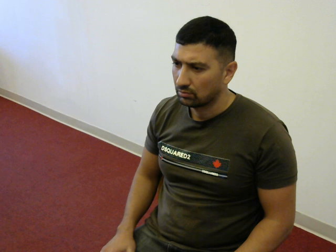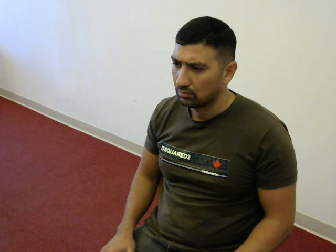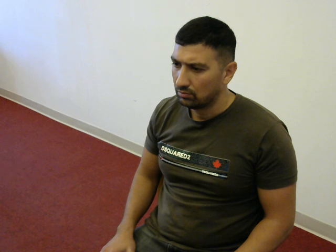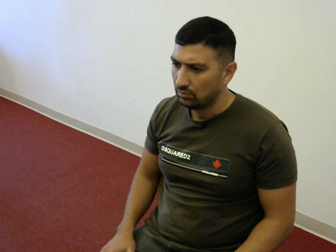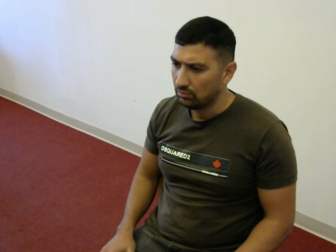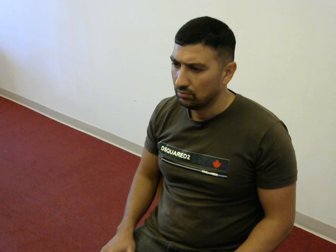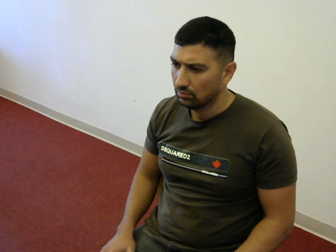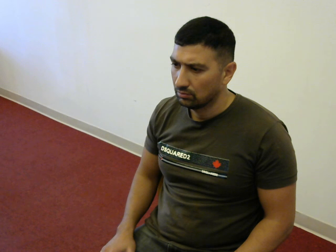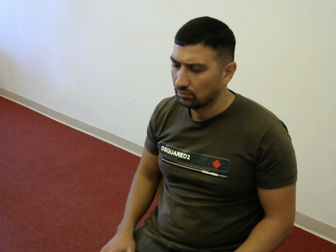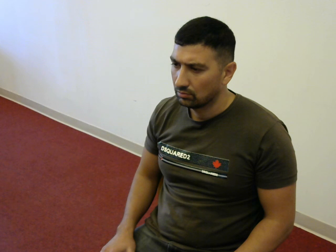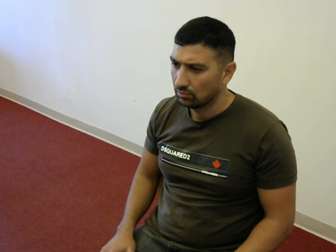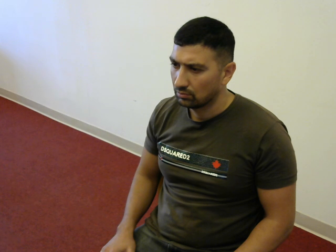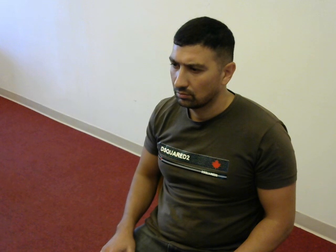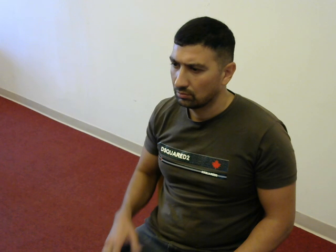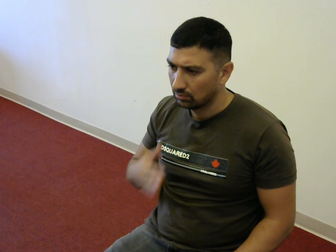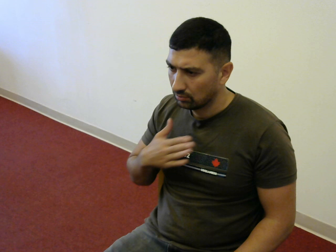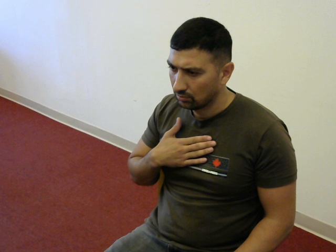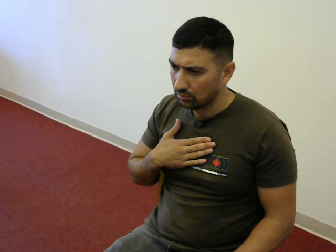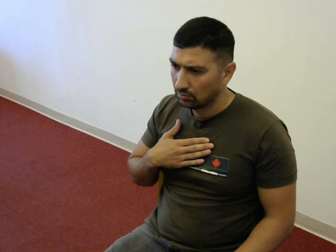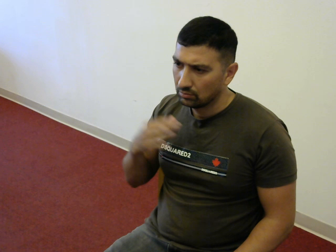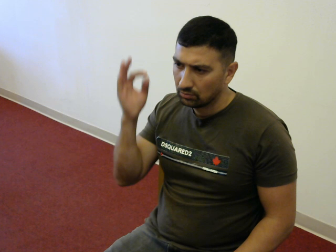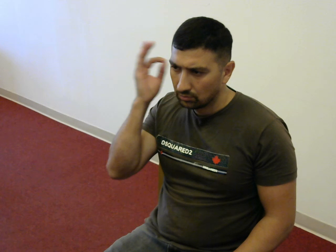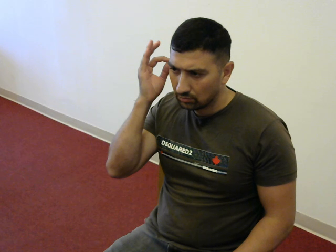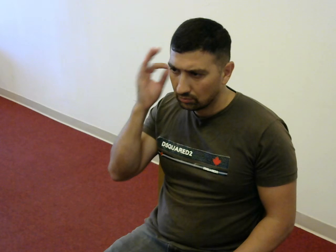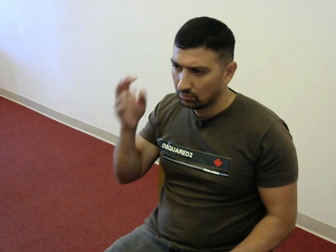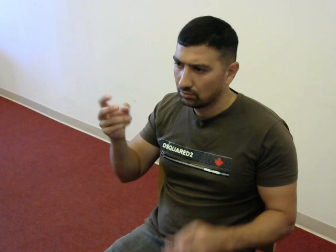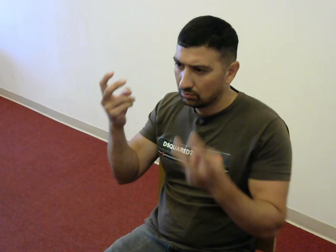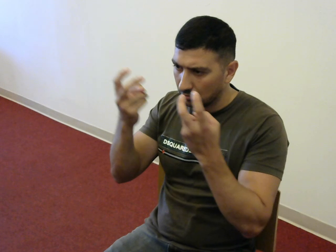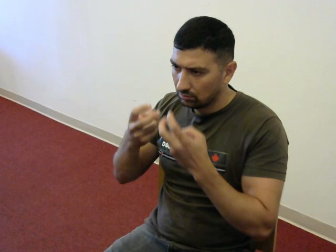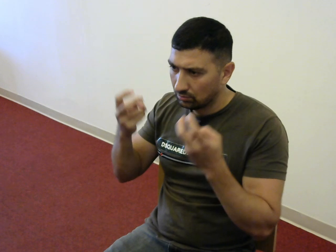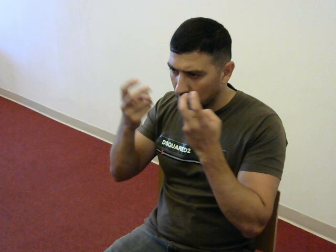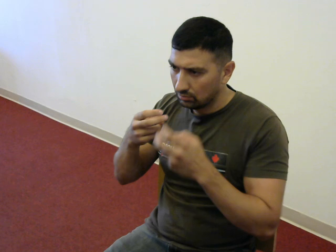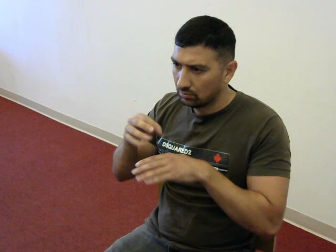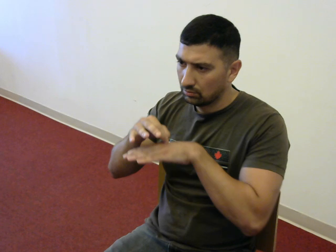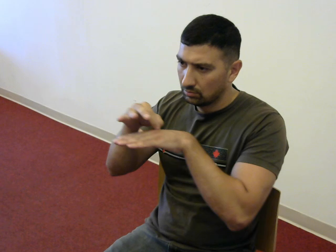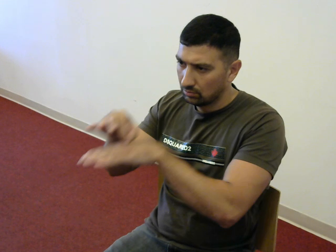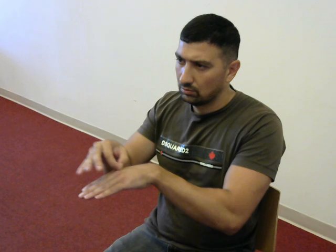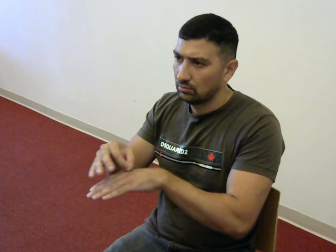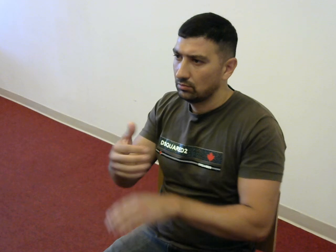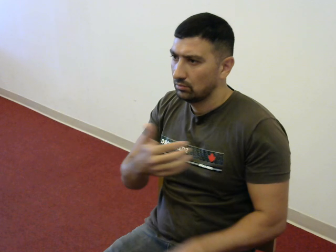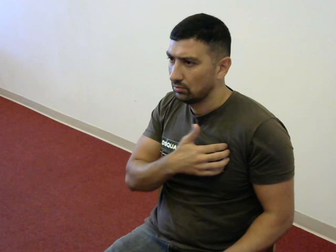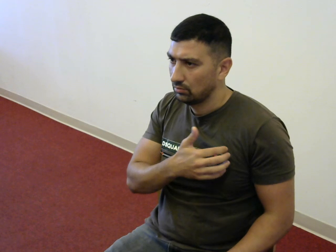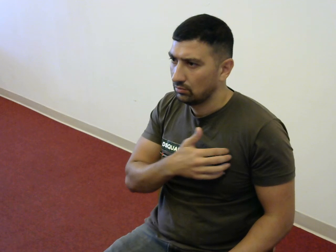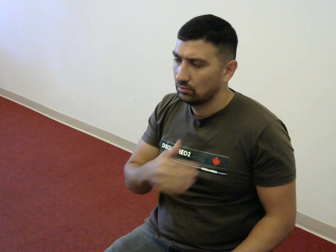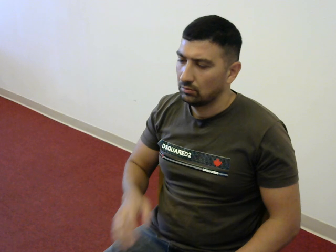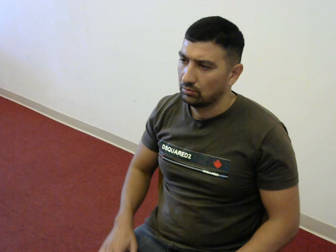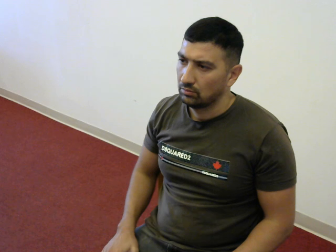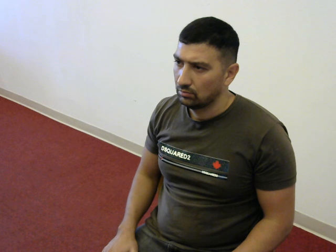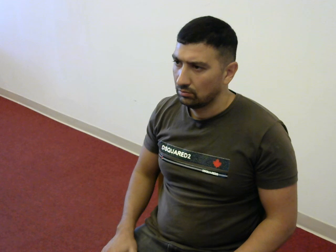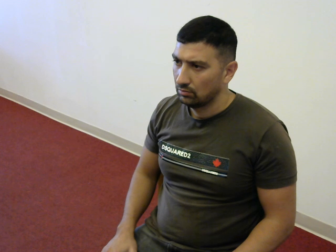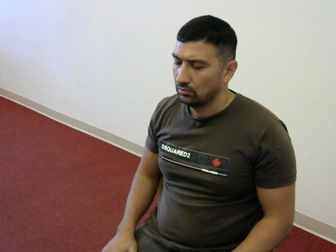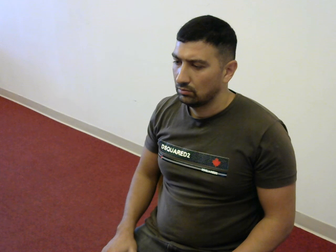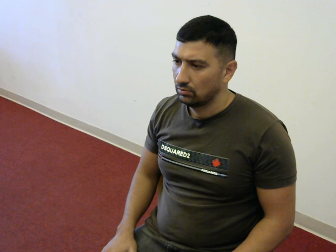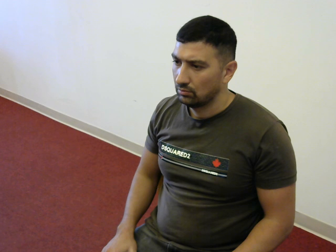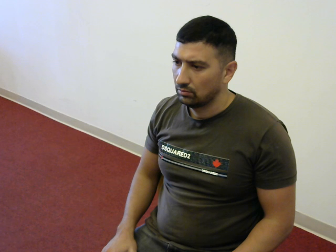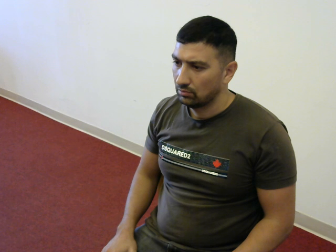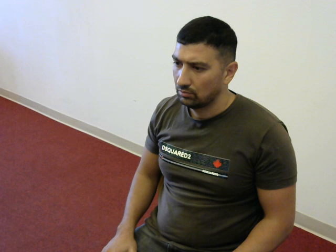Mən həkim müayinəsindən keçmək istəyirəm